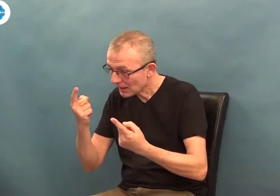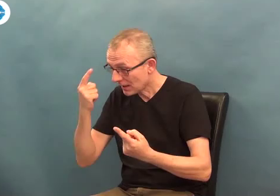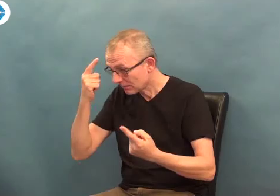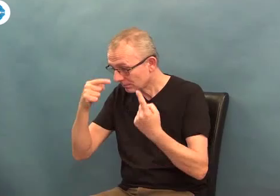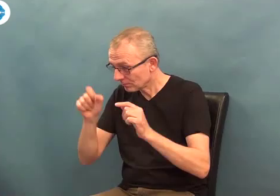Do...